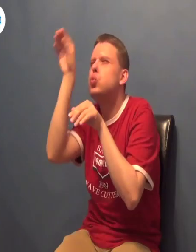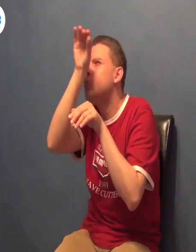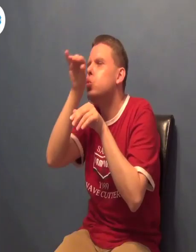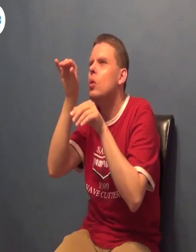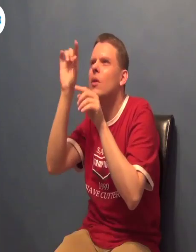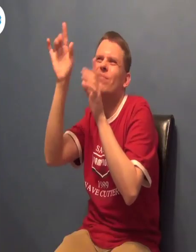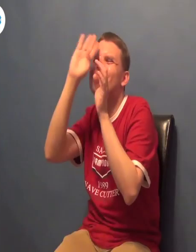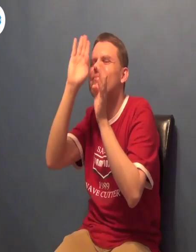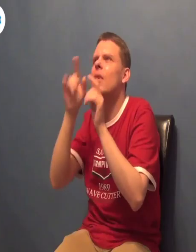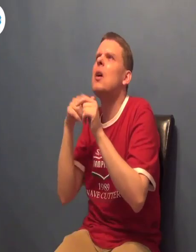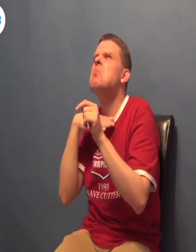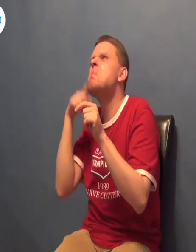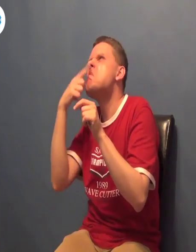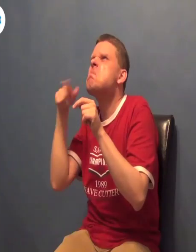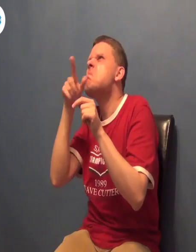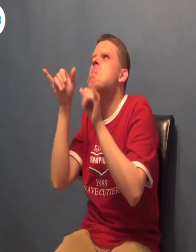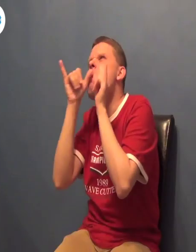Nie myśląc o niczym pies wącha je i głośno szczeka.